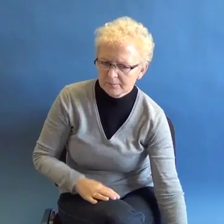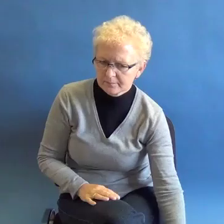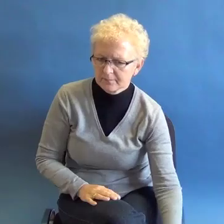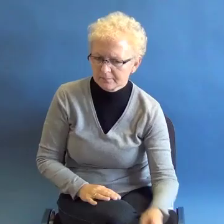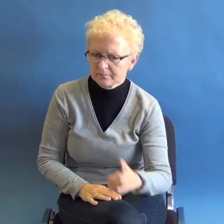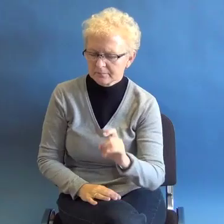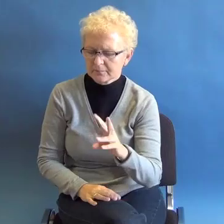Tak.